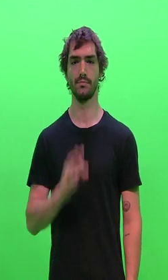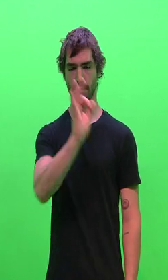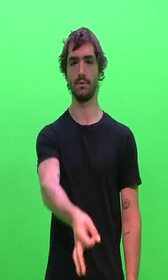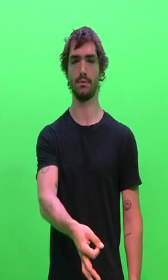Sí!